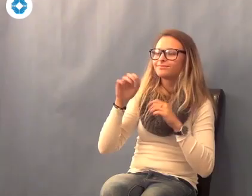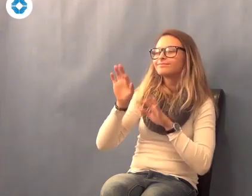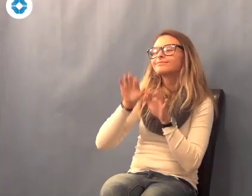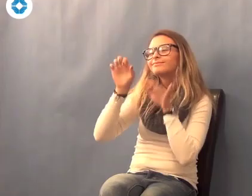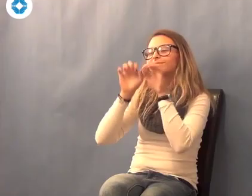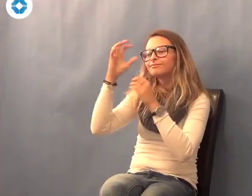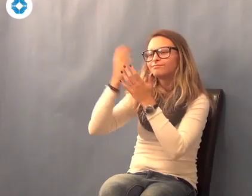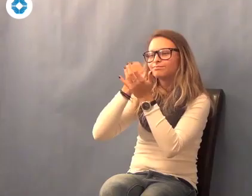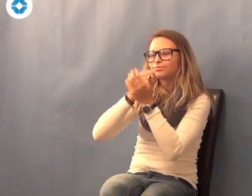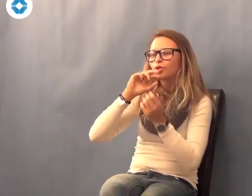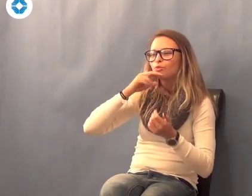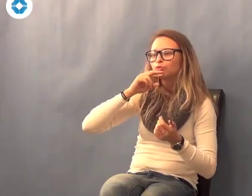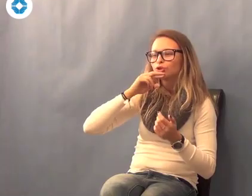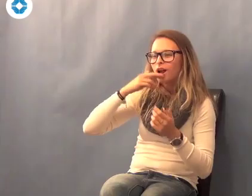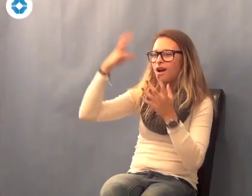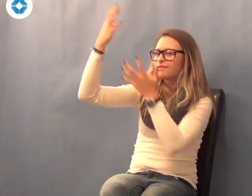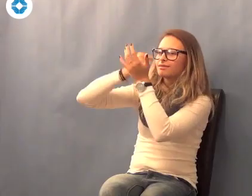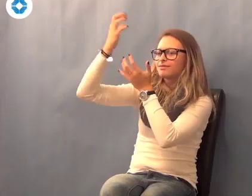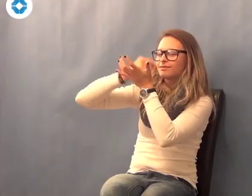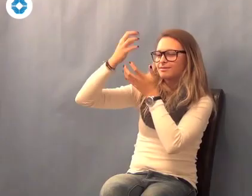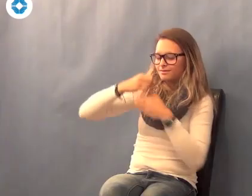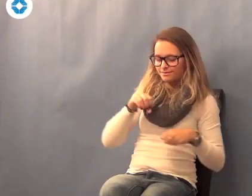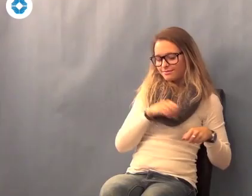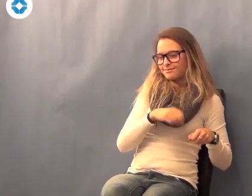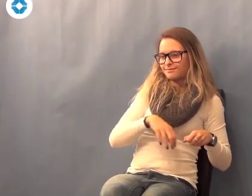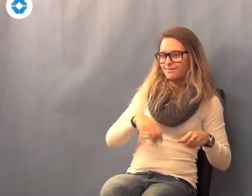Wspina się do góry, do fartucha zbiera gruszki.